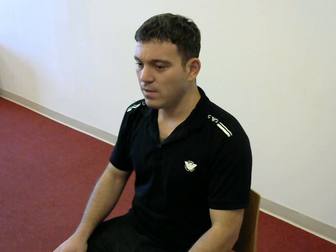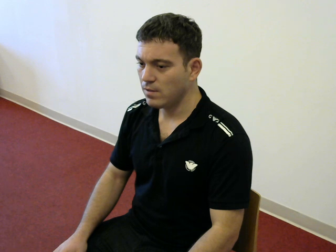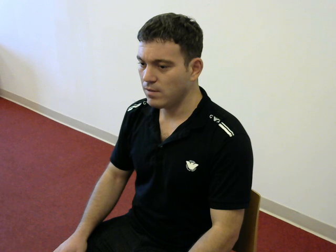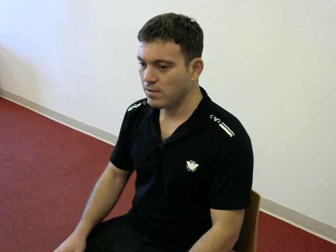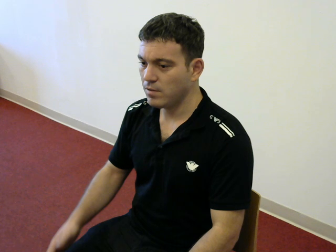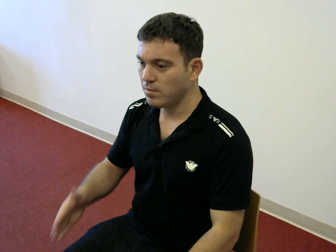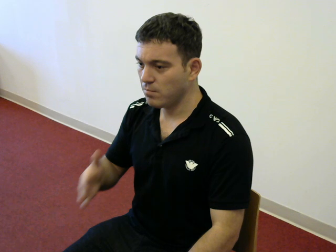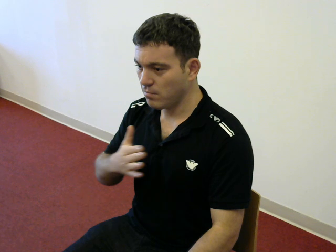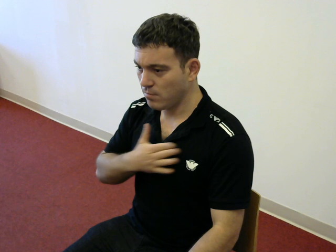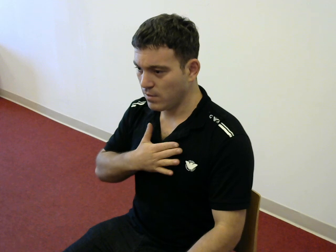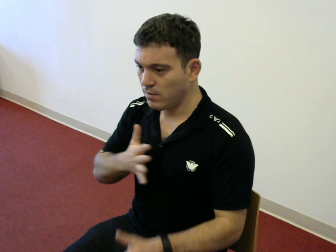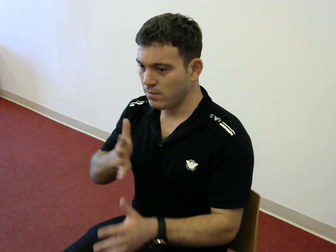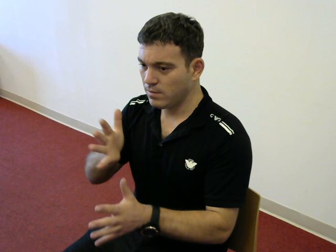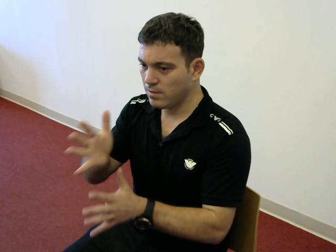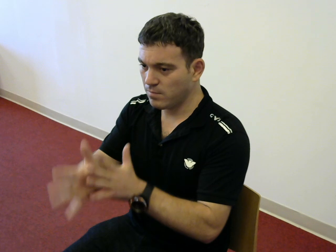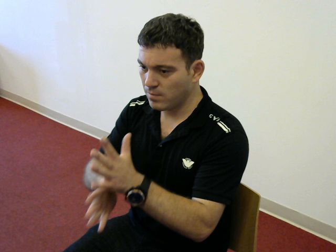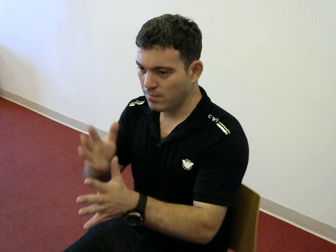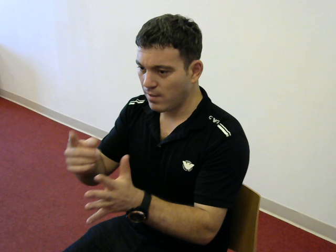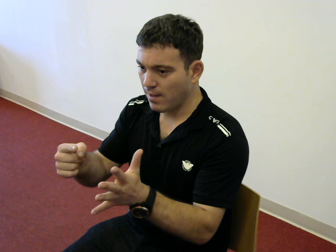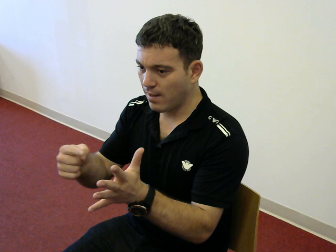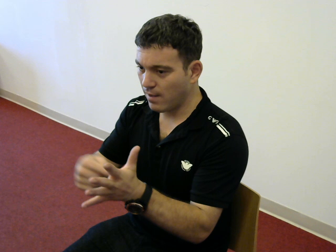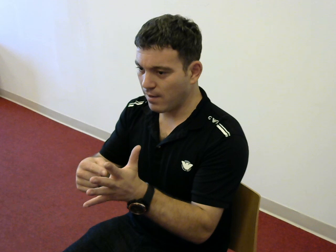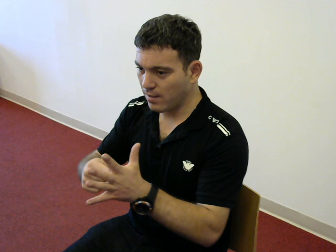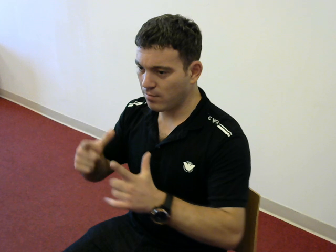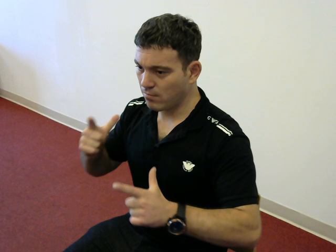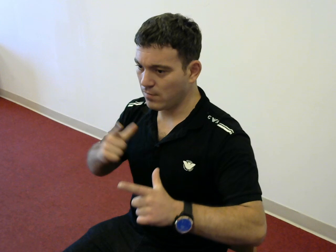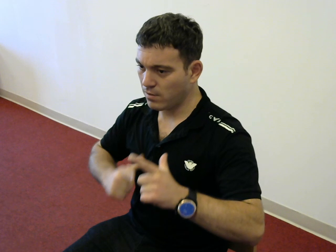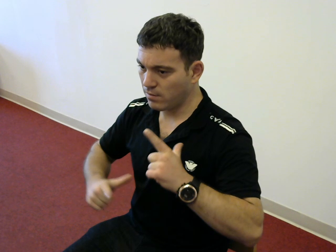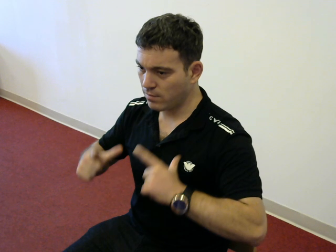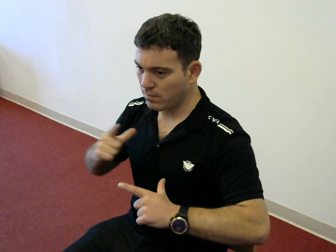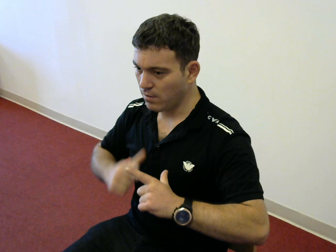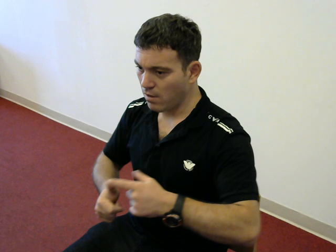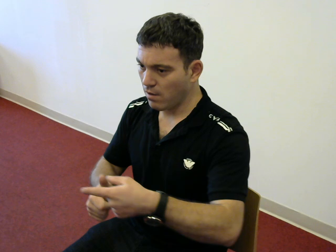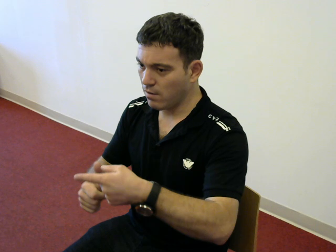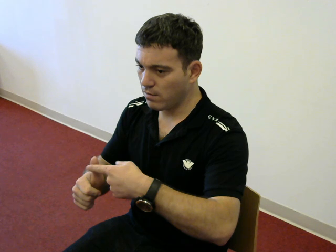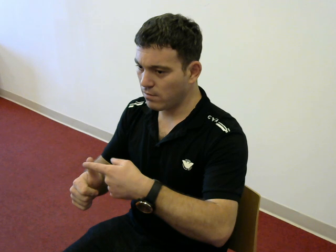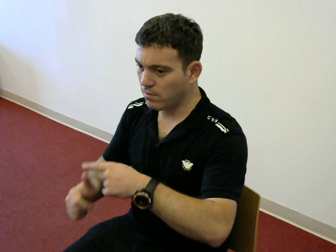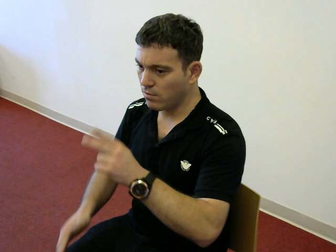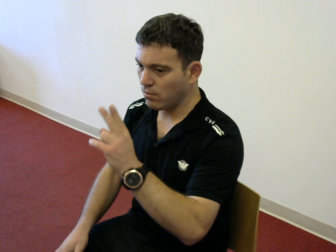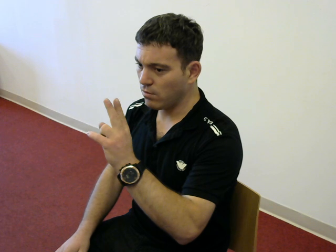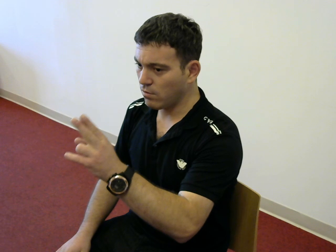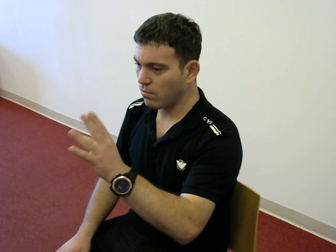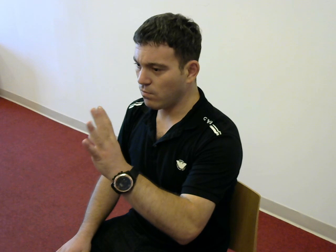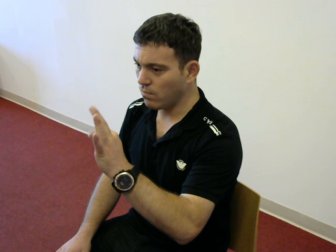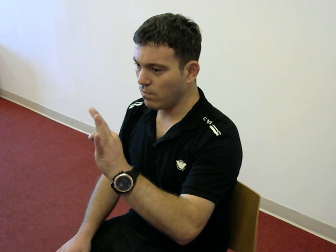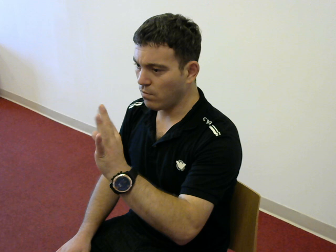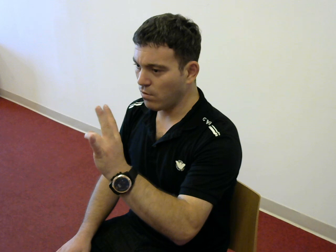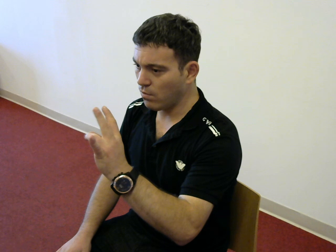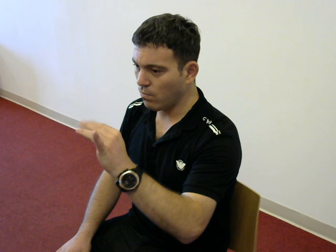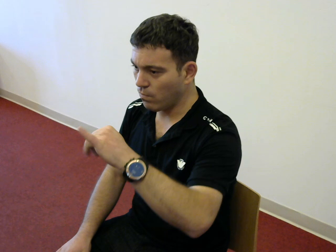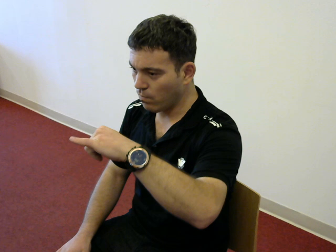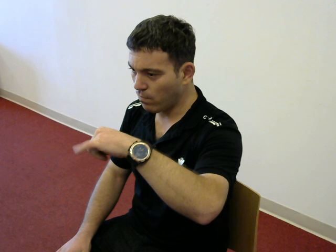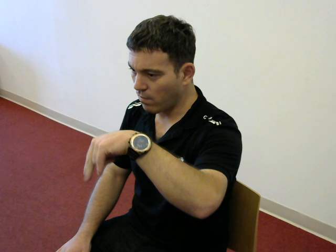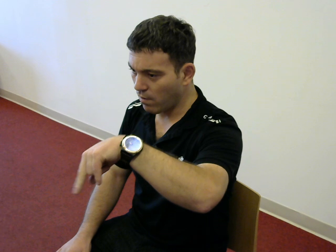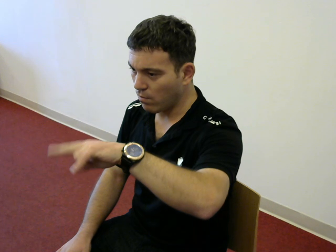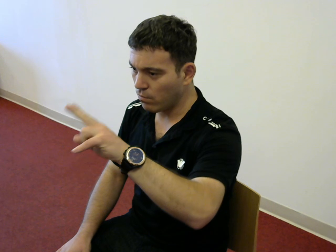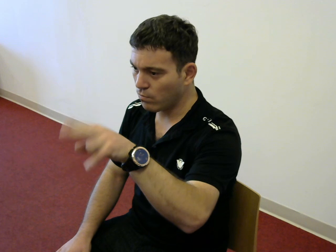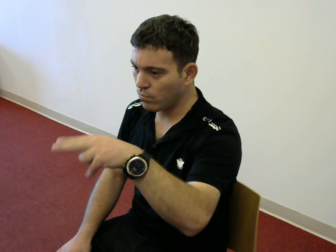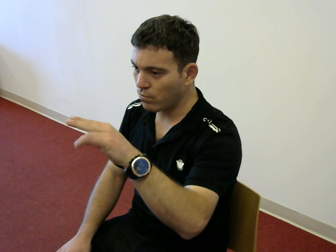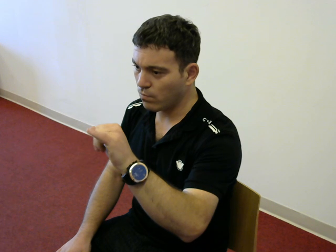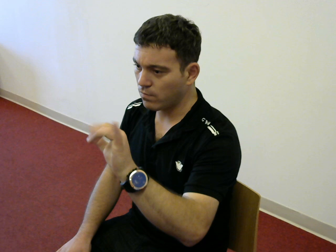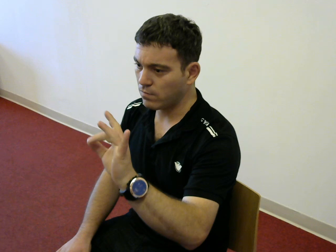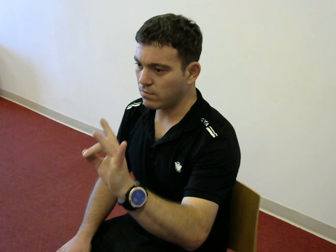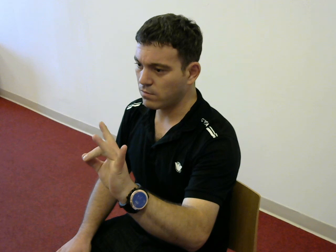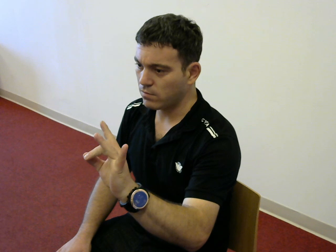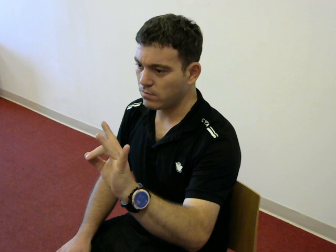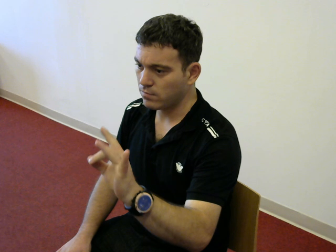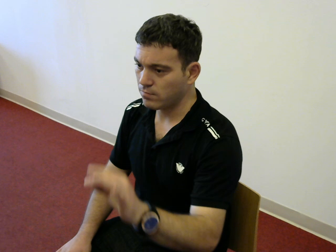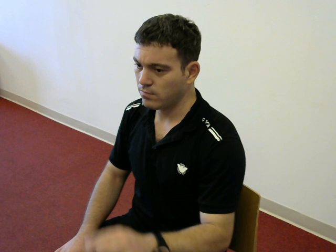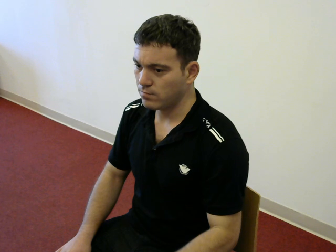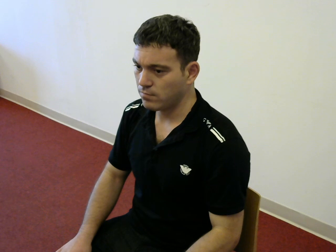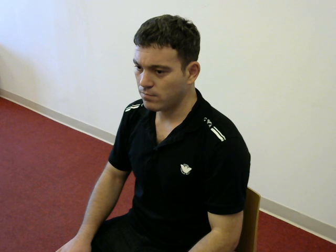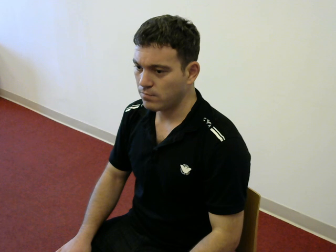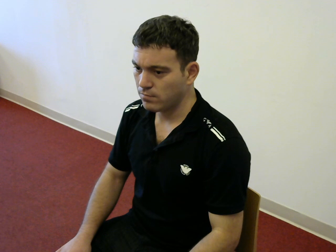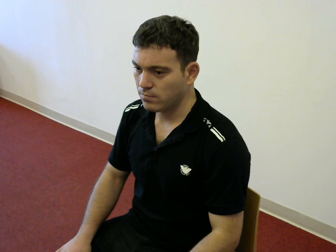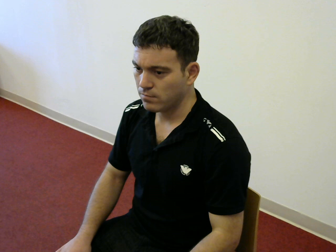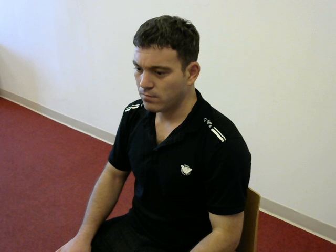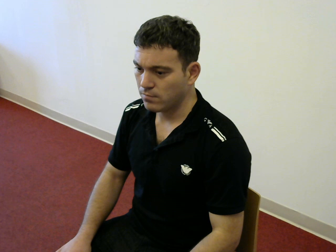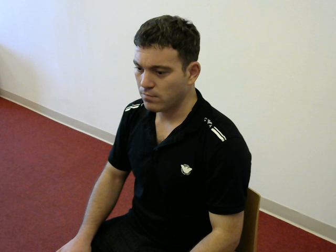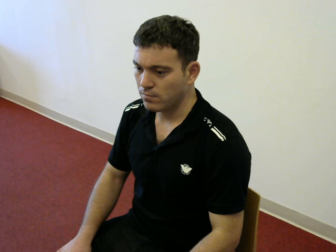Mənim işarə dili müəlliməmin adı Könüldür